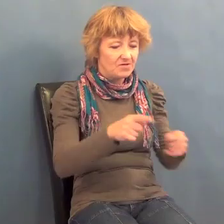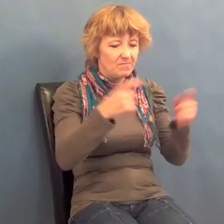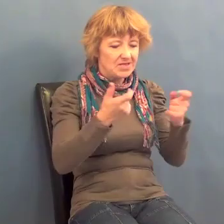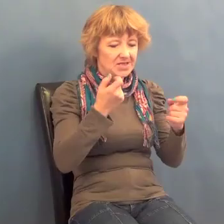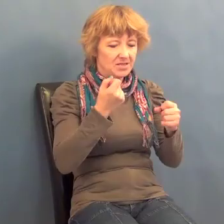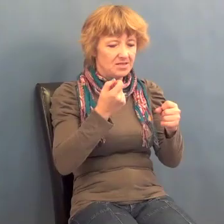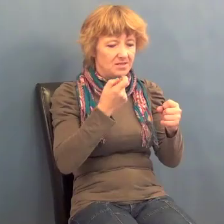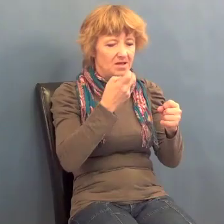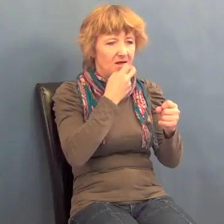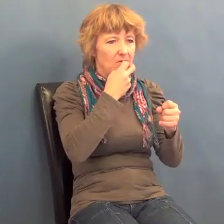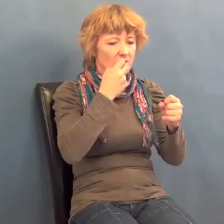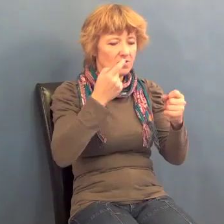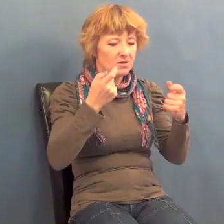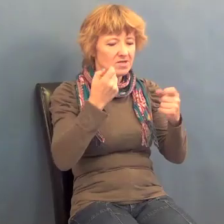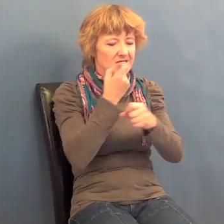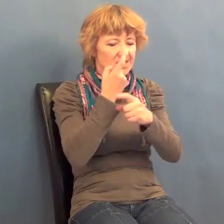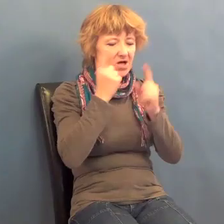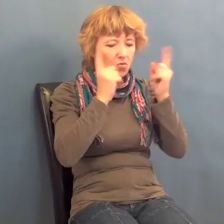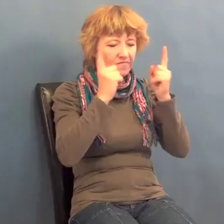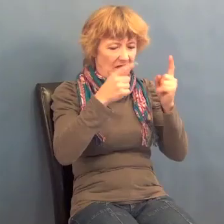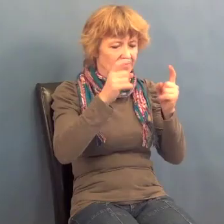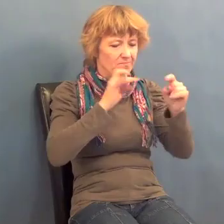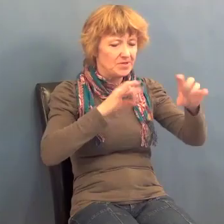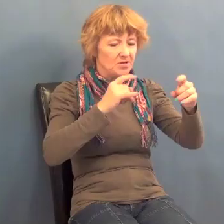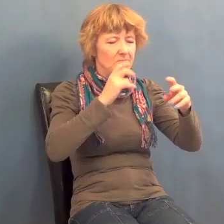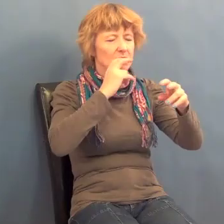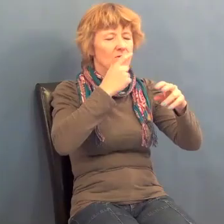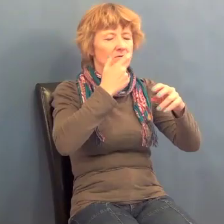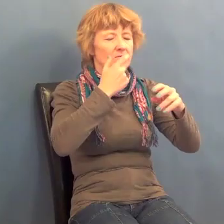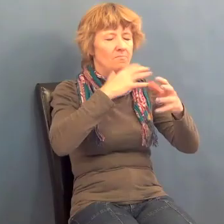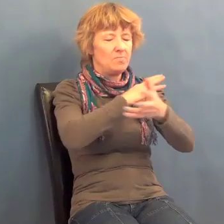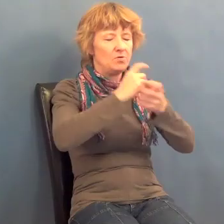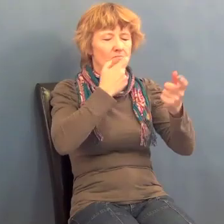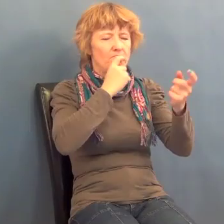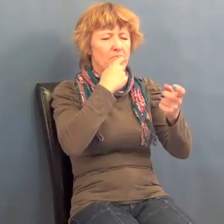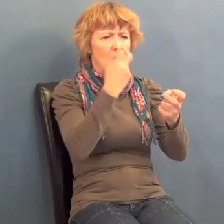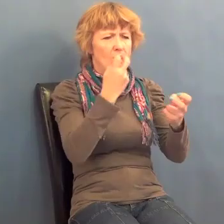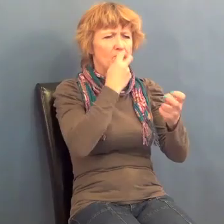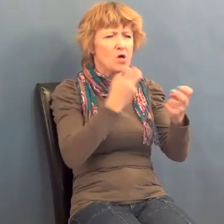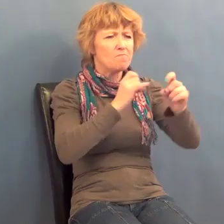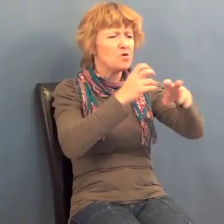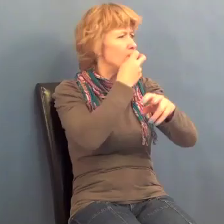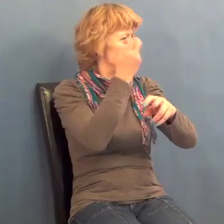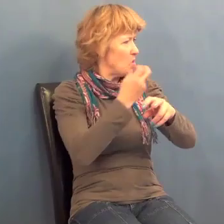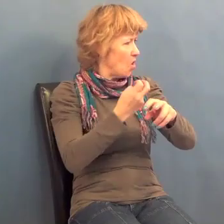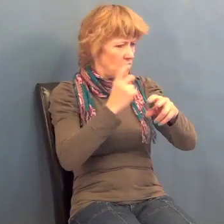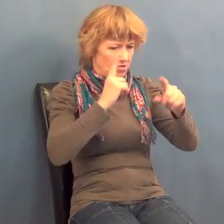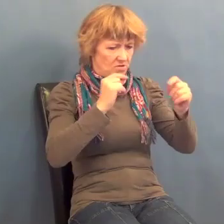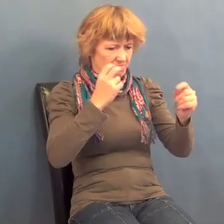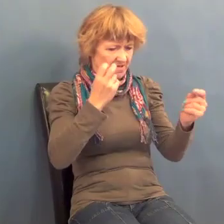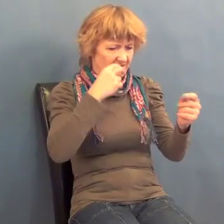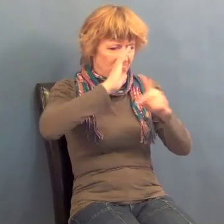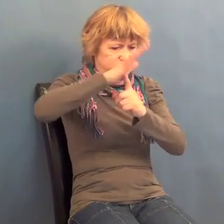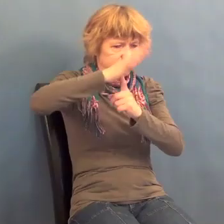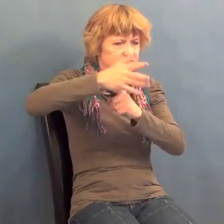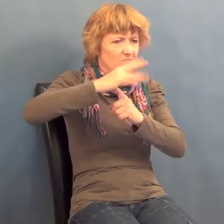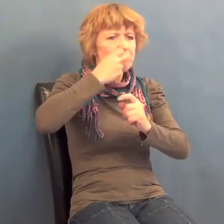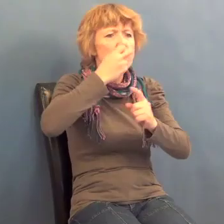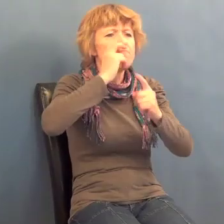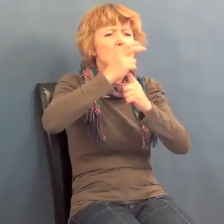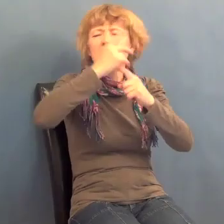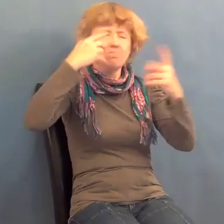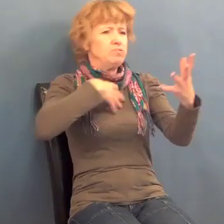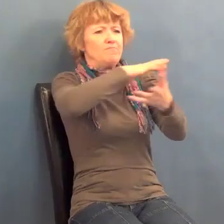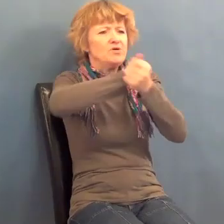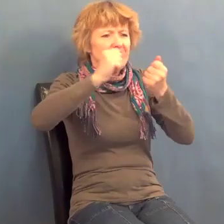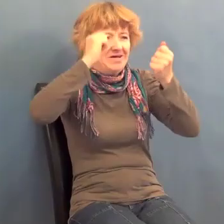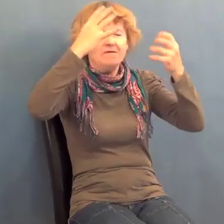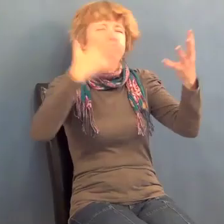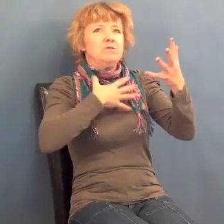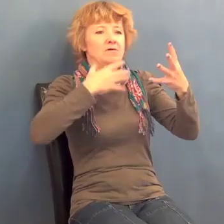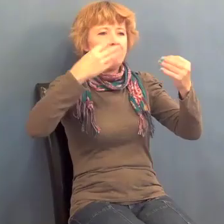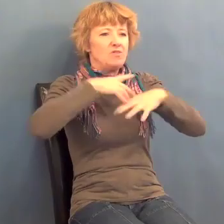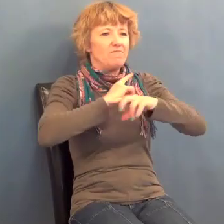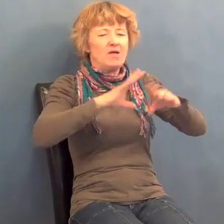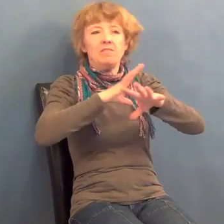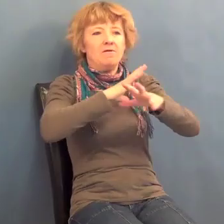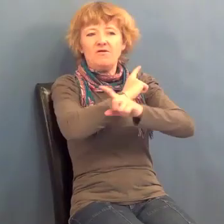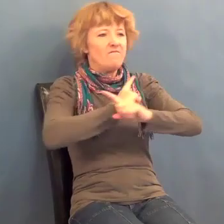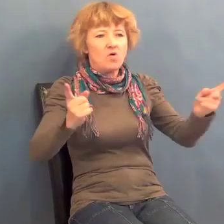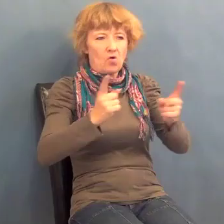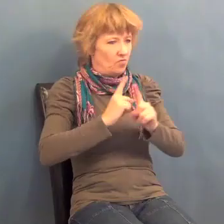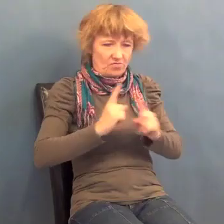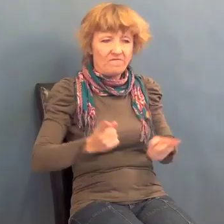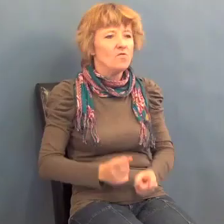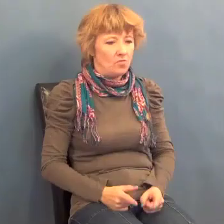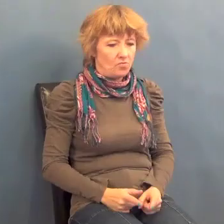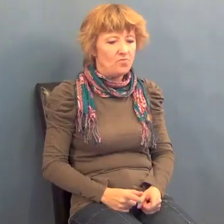Jak ktoś zauważy, że jest wiatrak elektryczny, to trzeba uciekać, ponieważ można niespodziewanie zostać porażonym prądem.